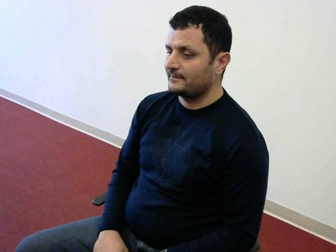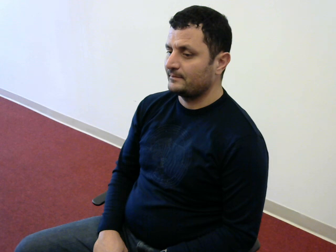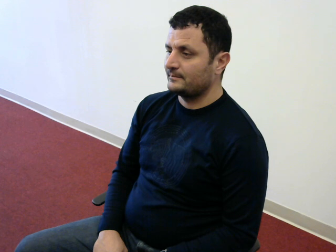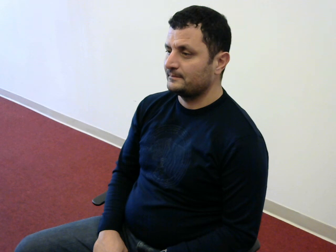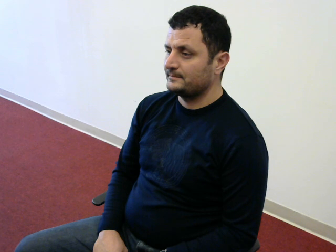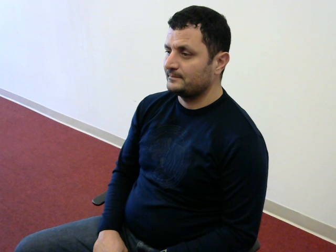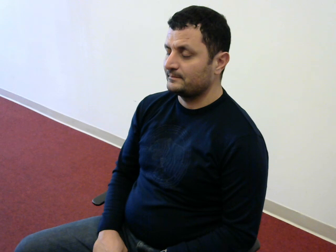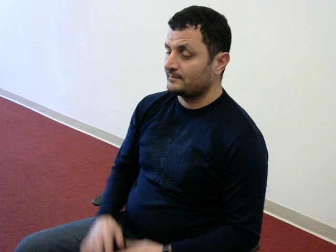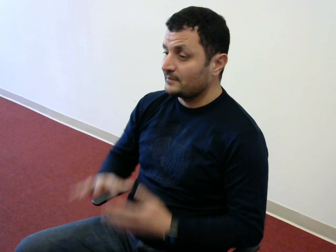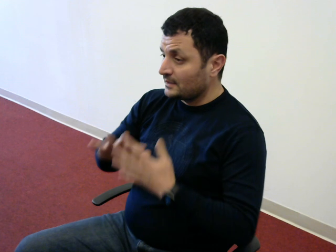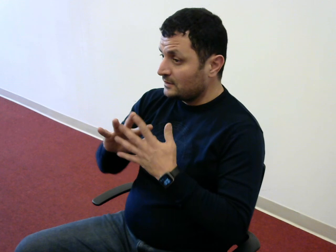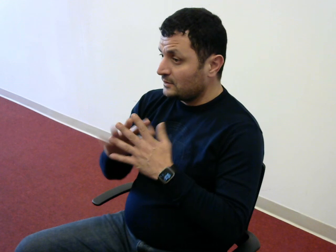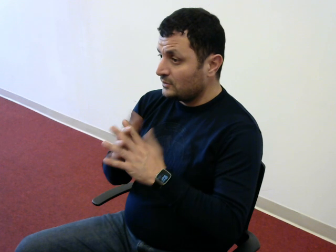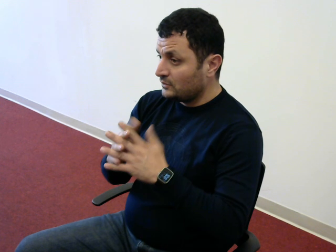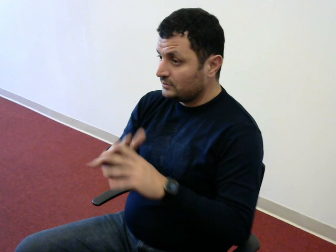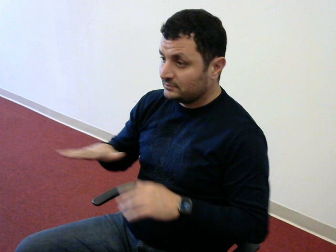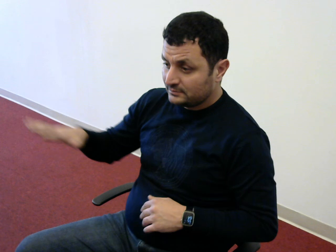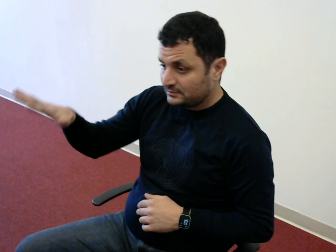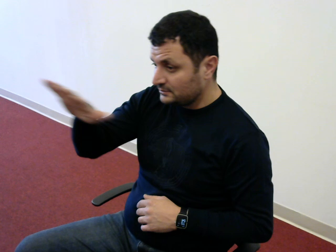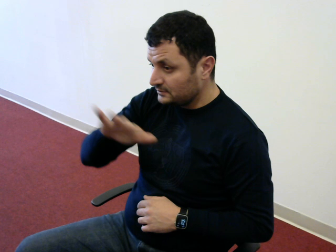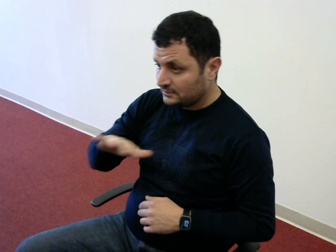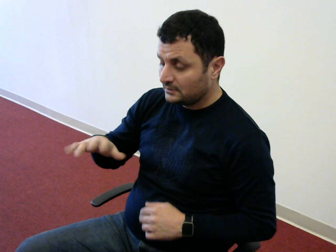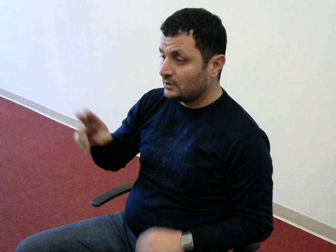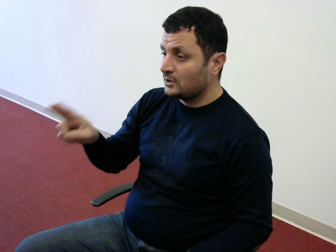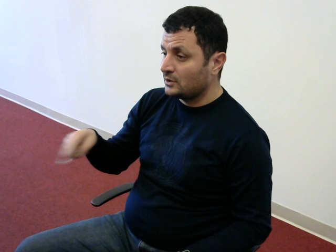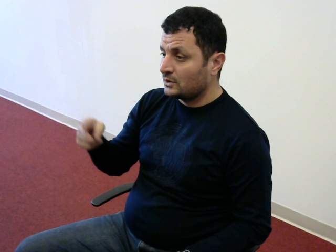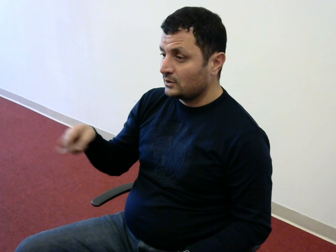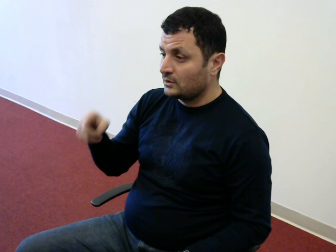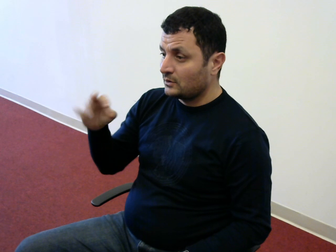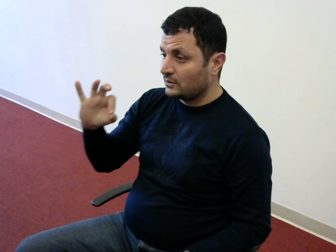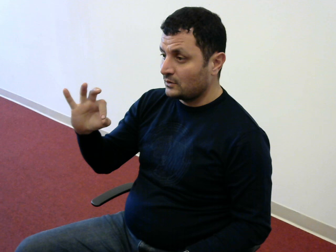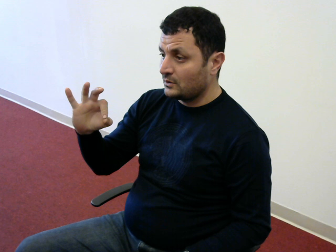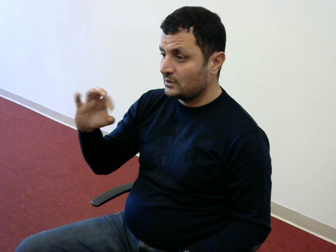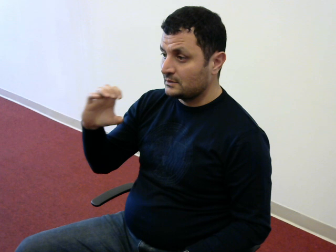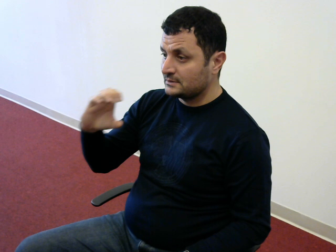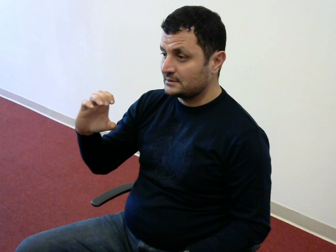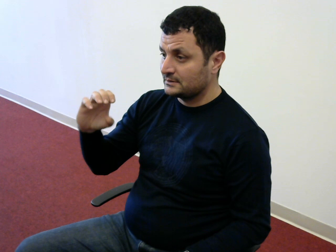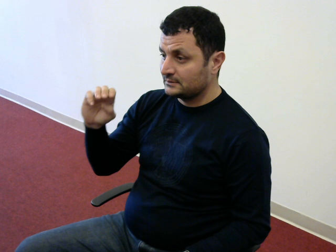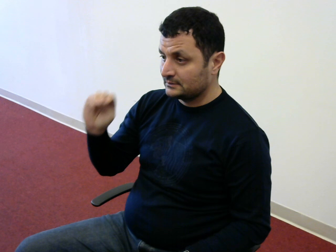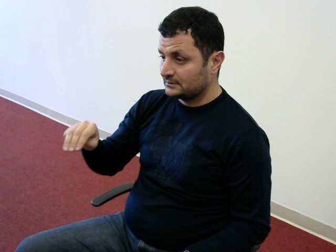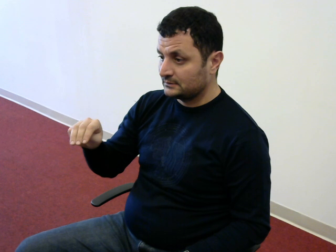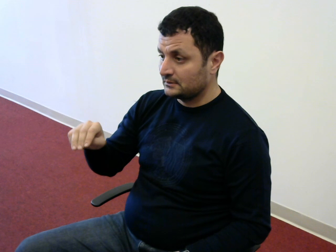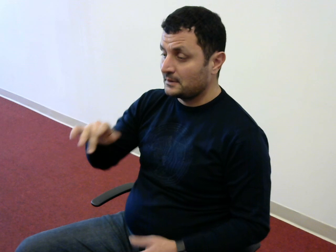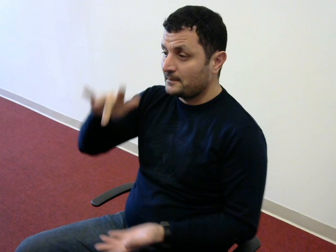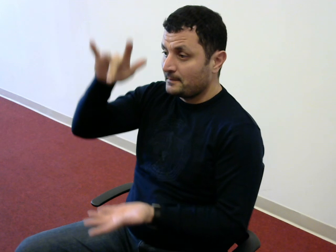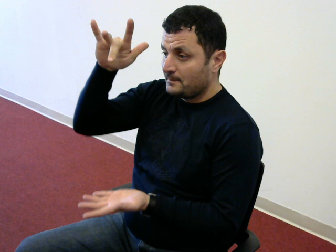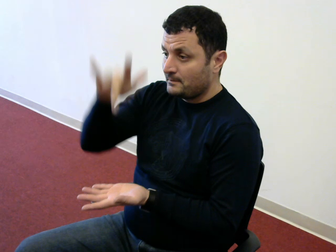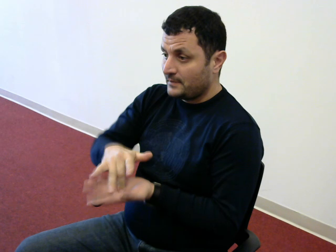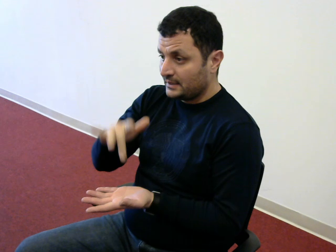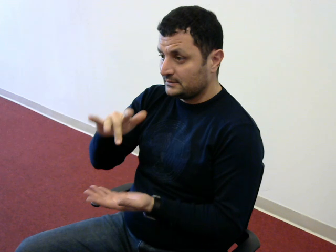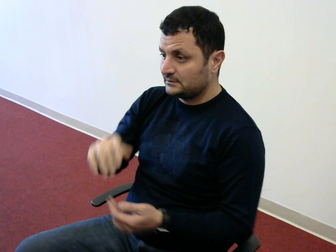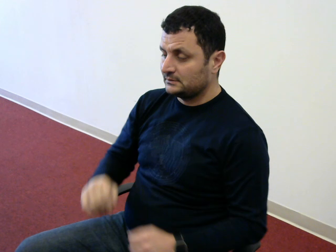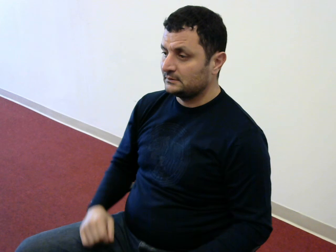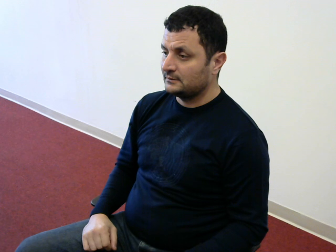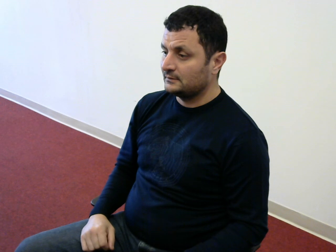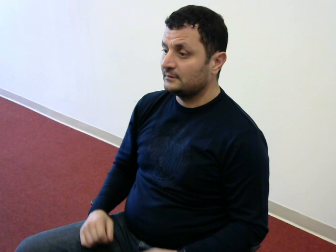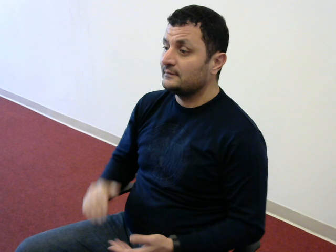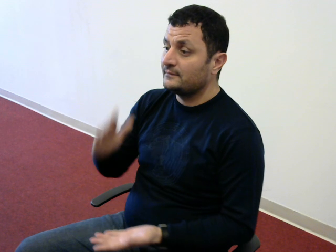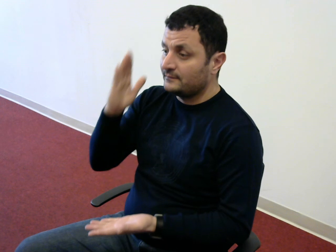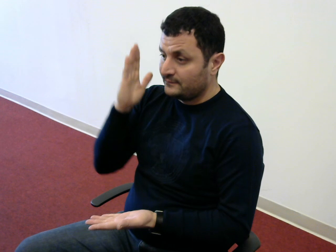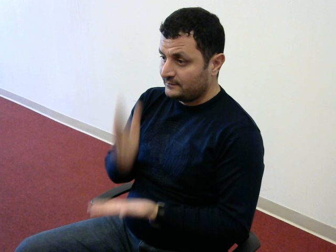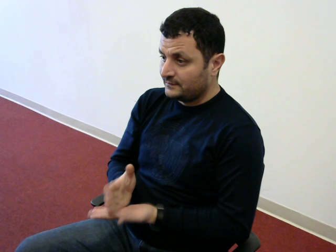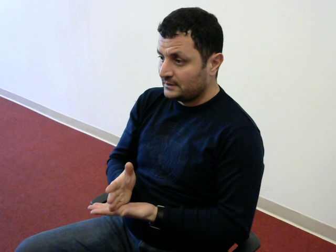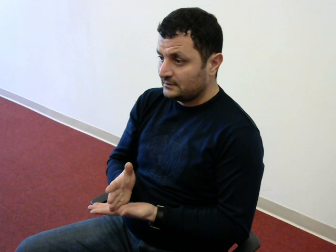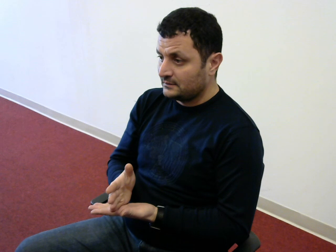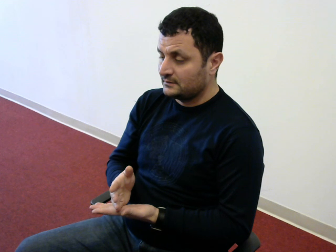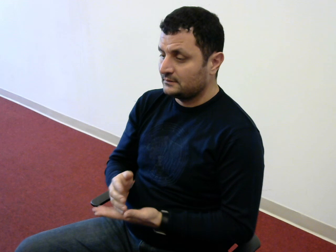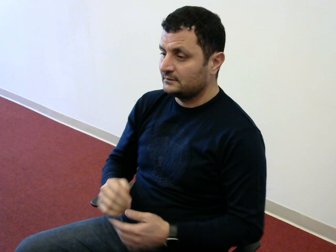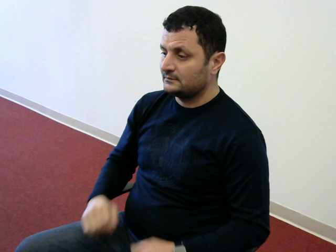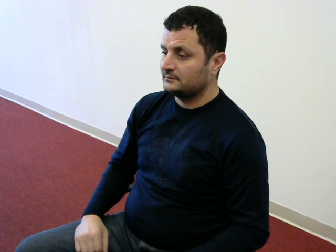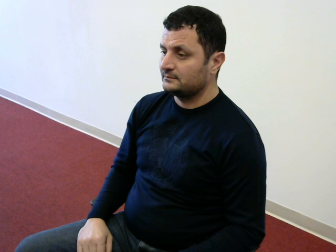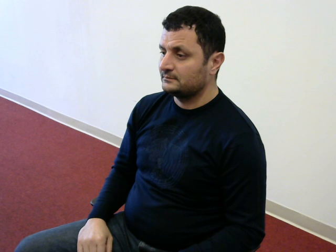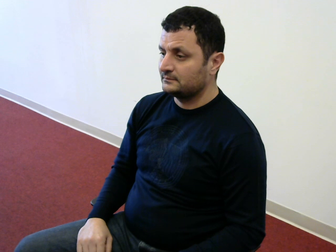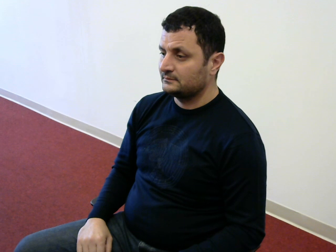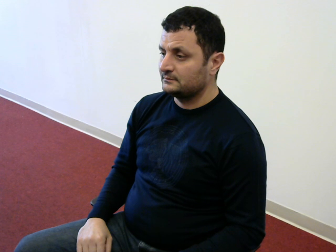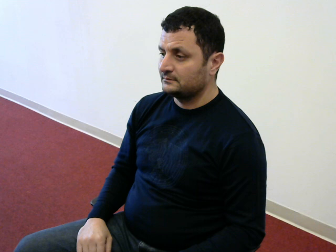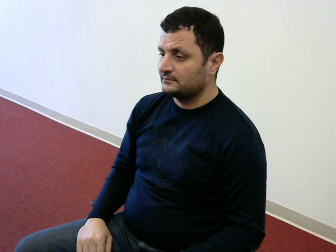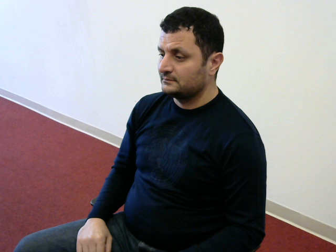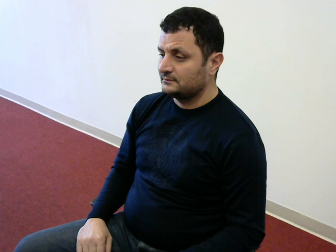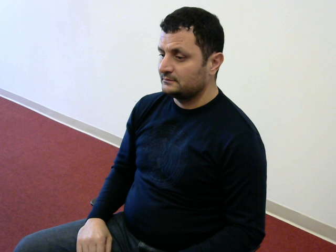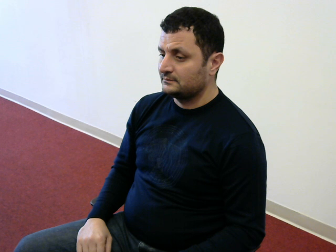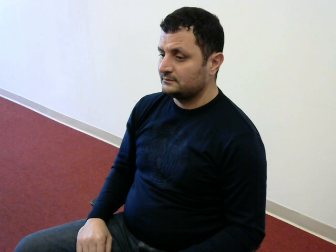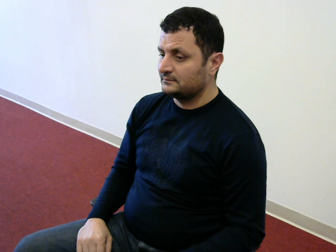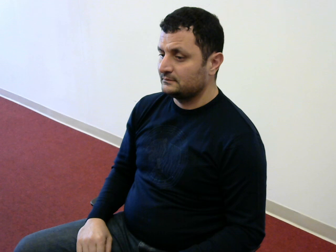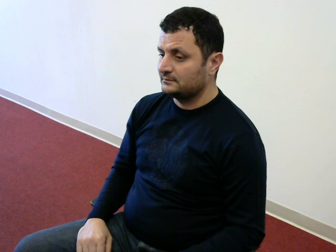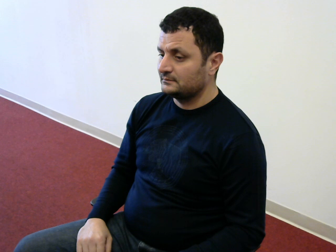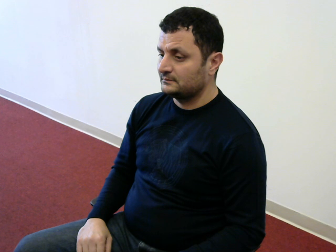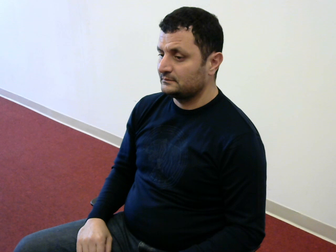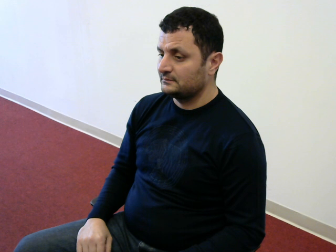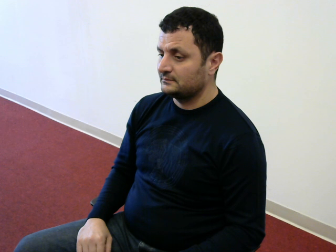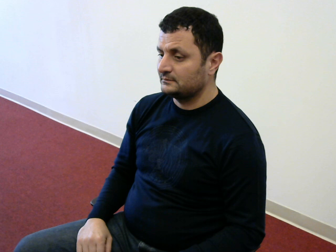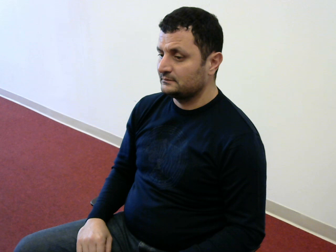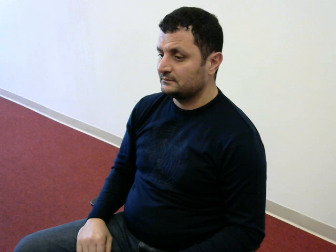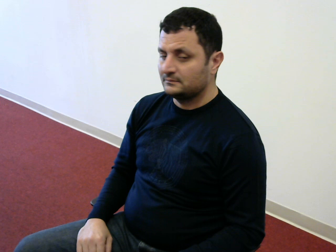Rayonlarda DOST Mərkəzləri varmı?